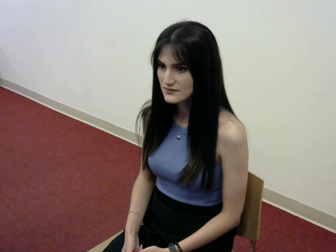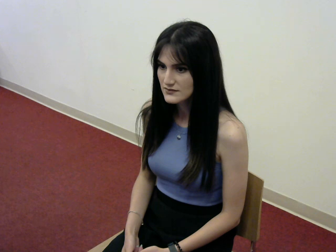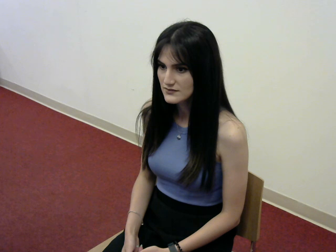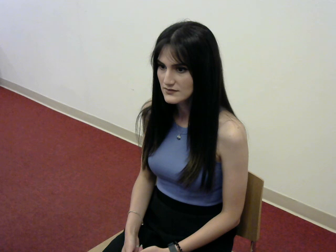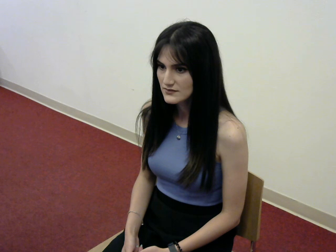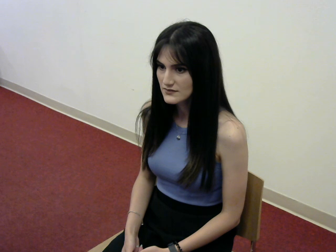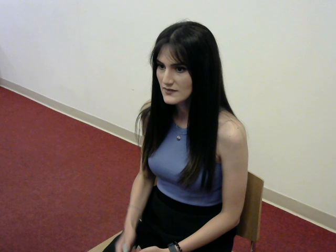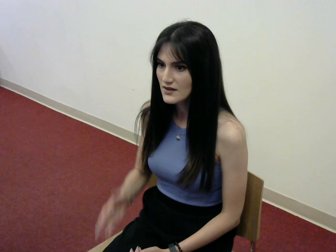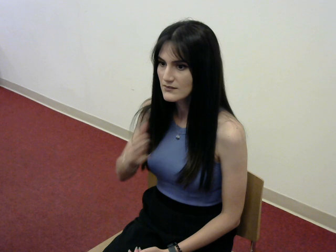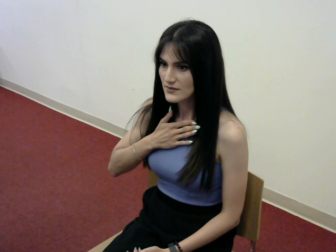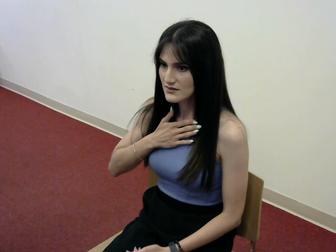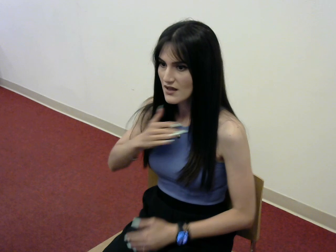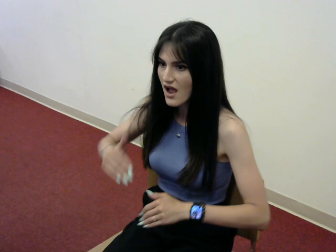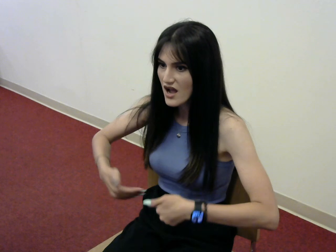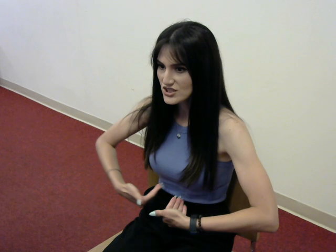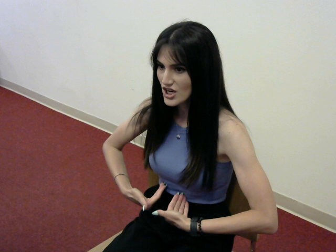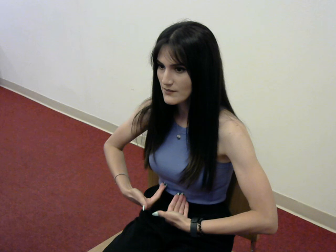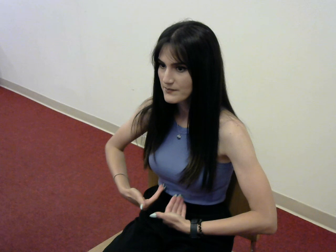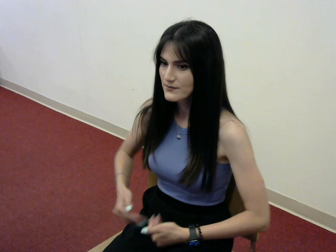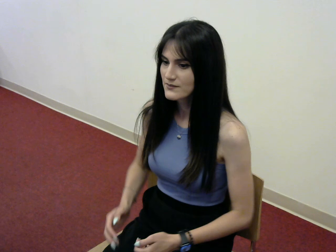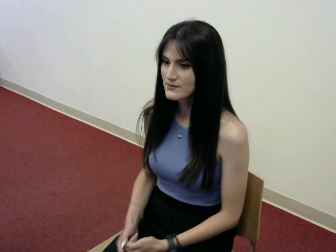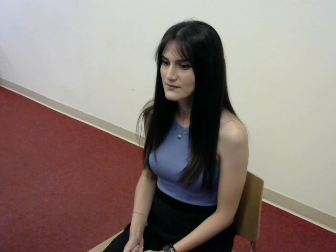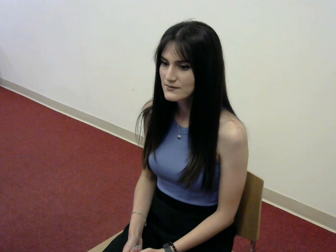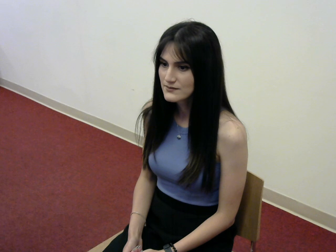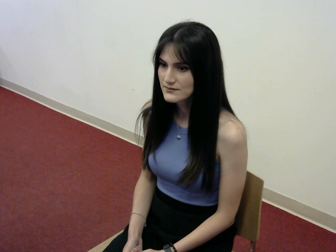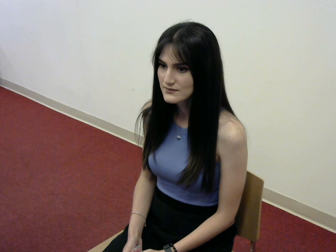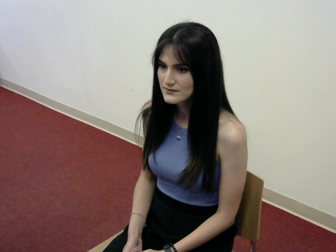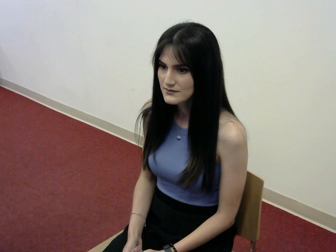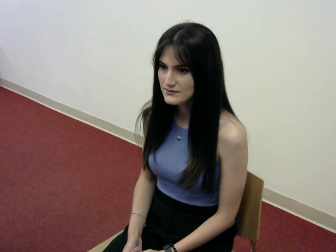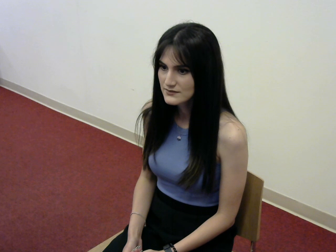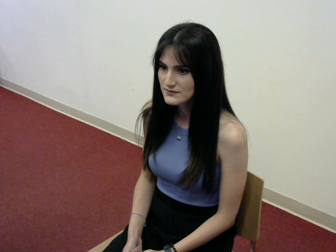Mən acam